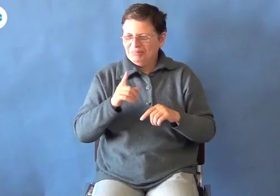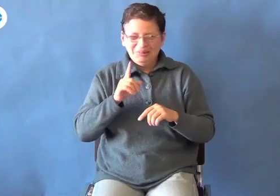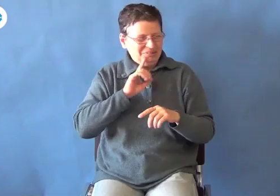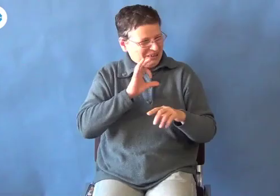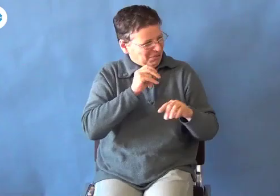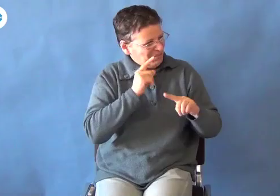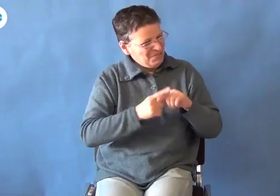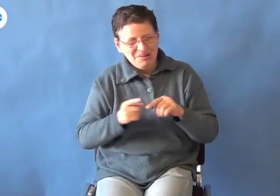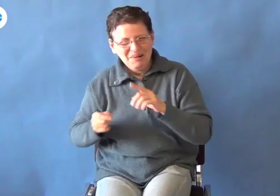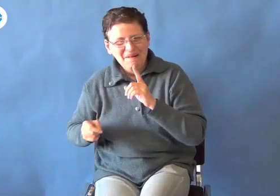Chyba chodzi o seks.